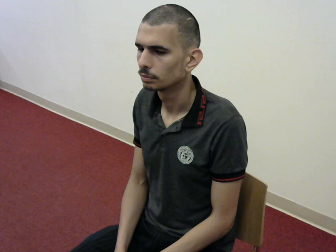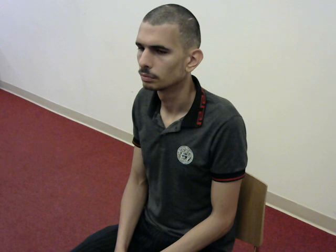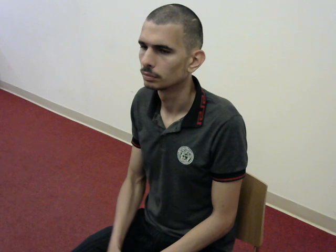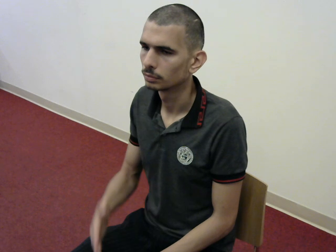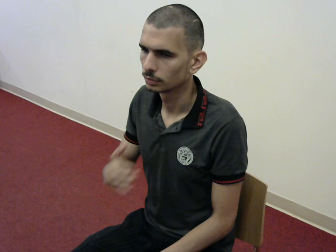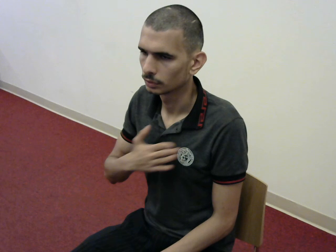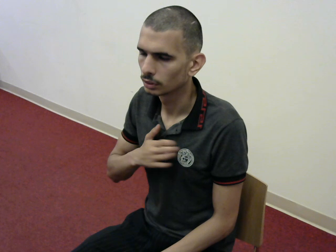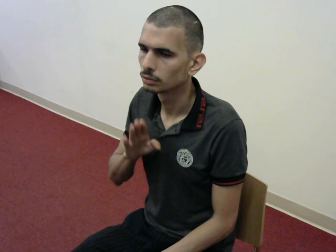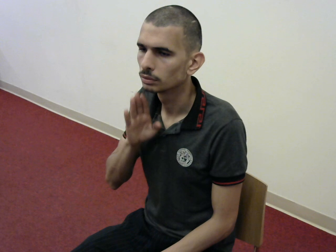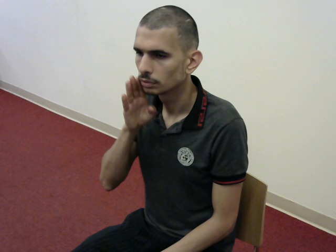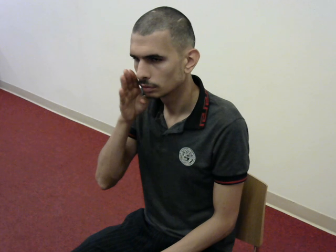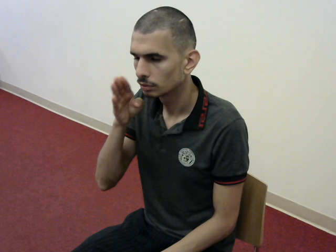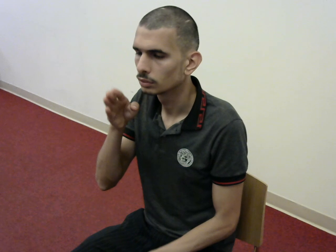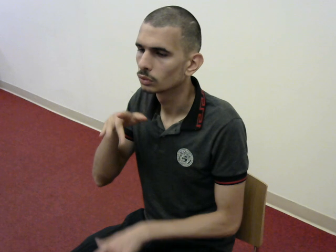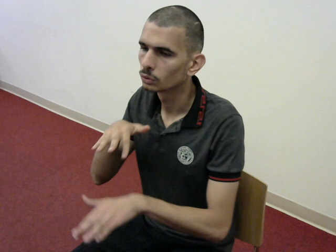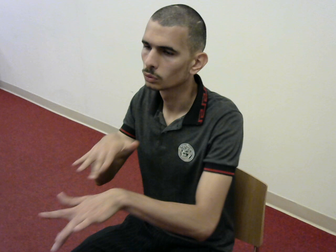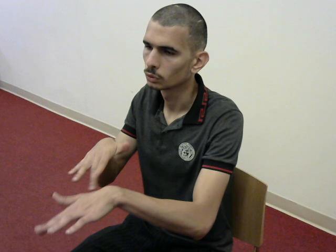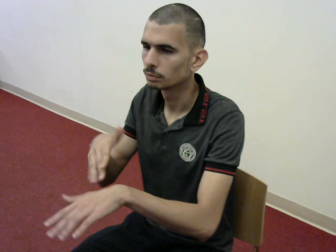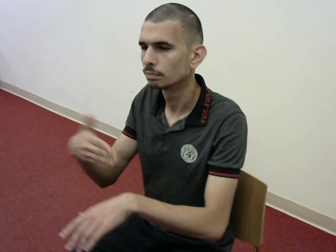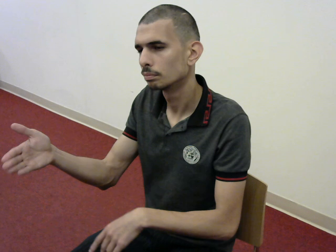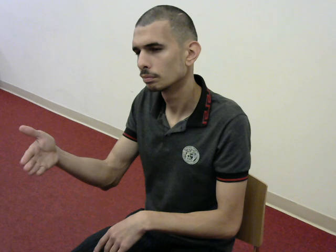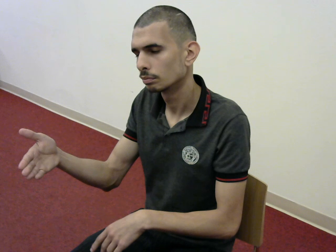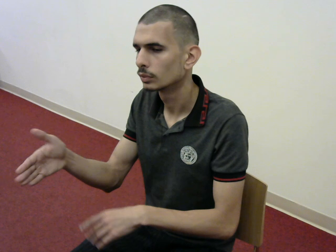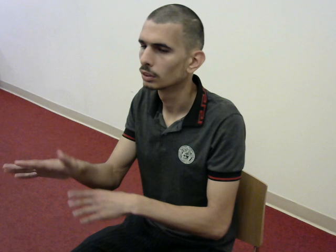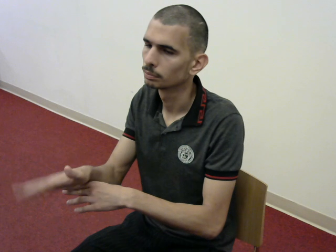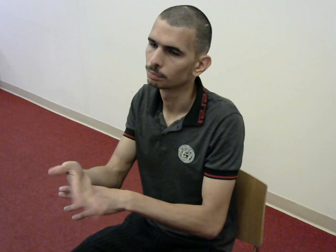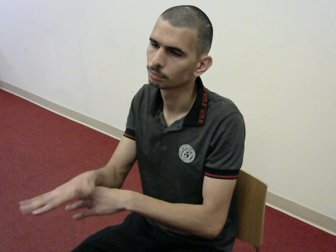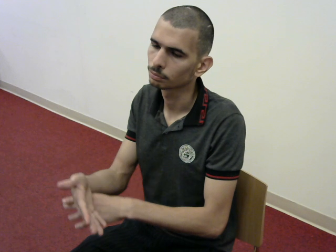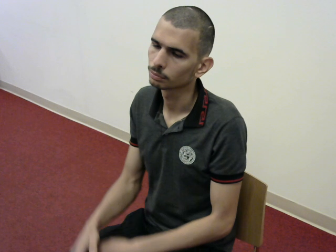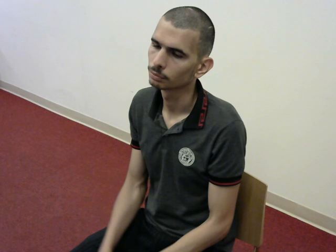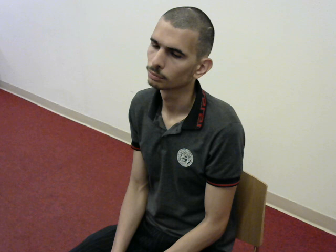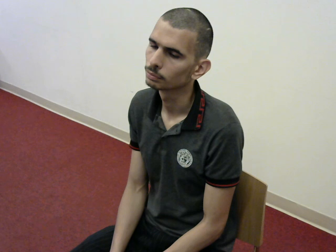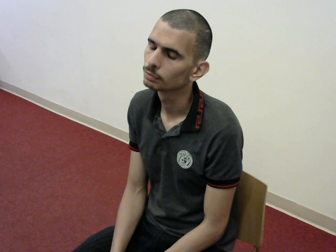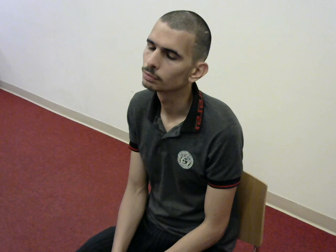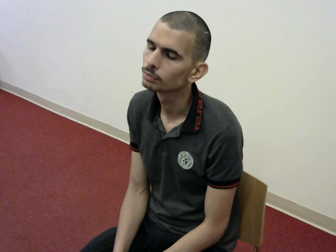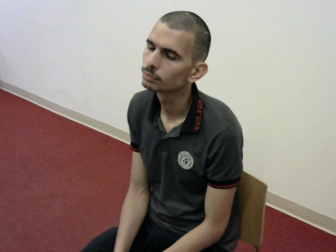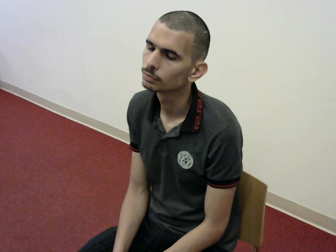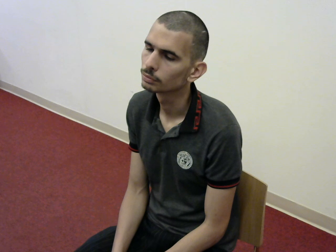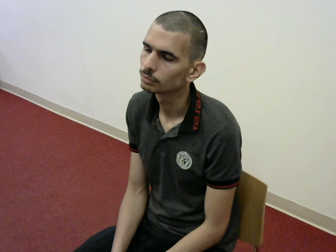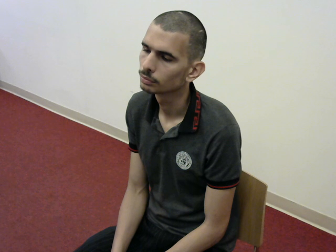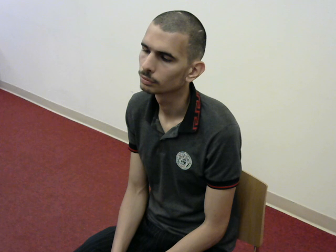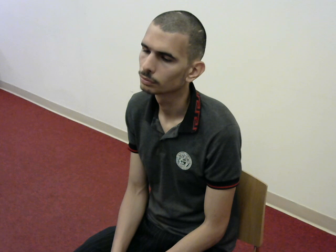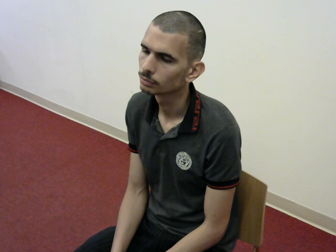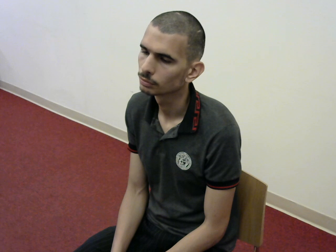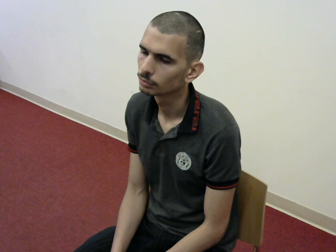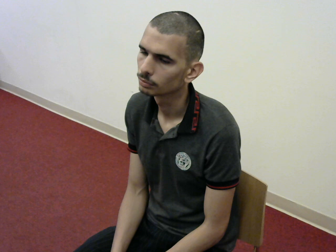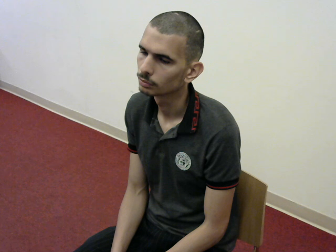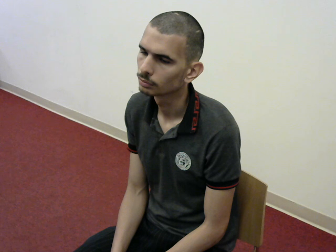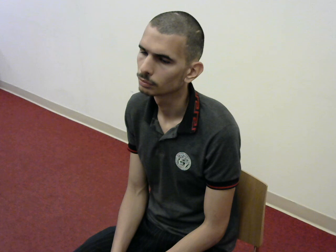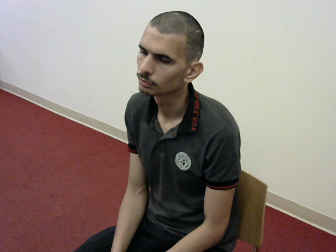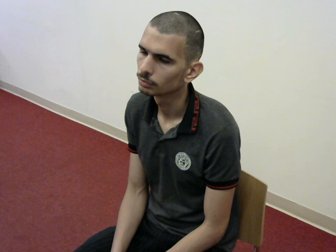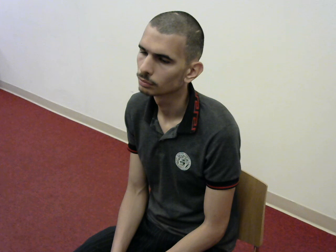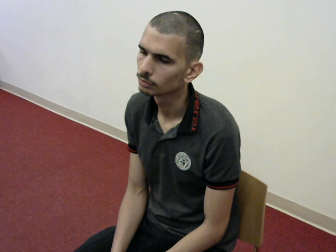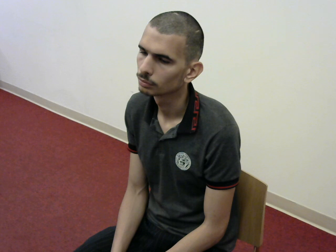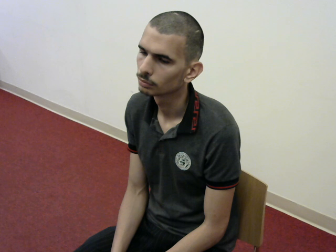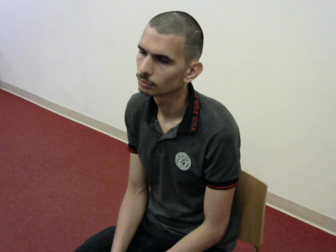Mən səhərlər dənizin kənarında gəzirəm